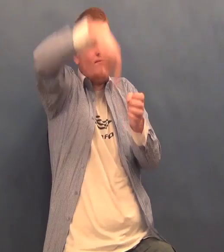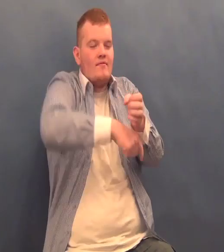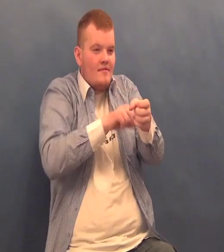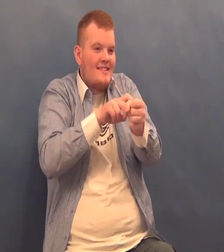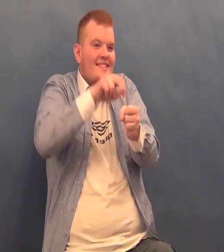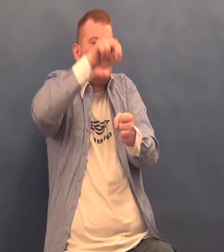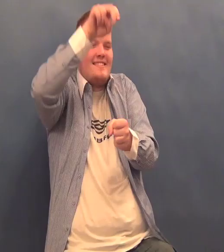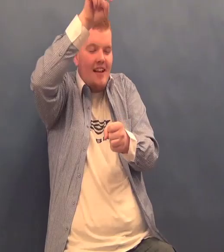I wchodzi po rurze.